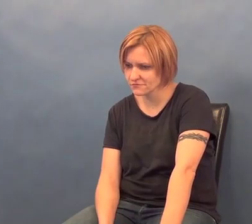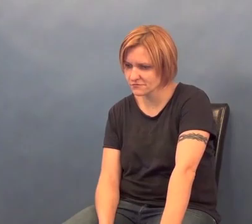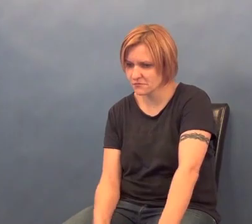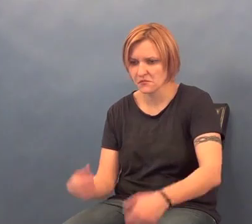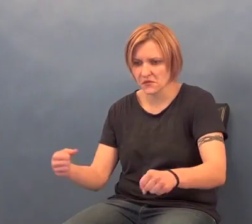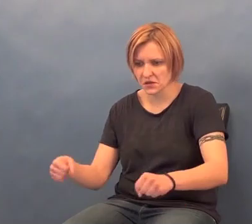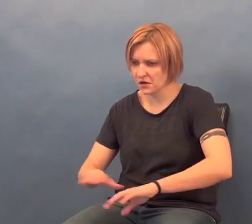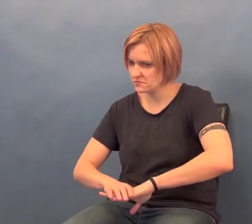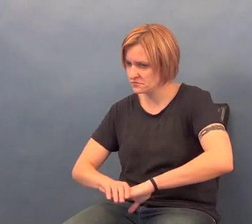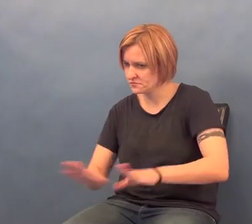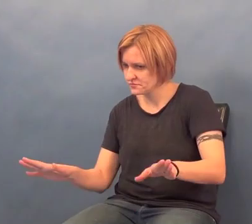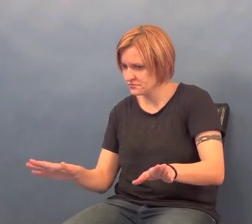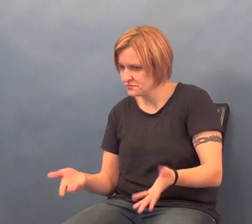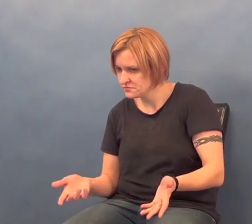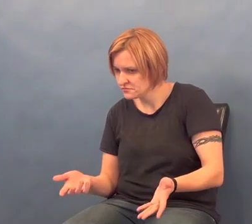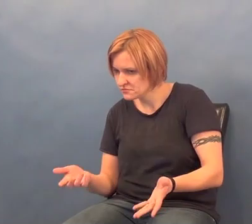Zakaz motorów. Chyba.